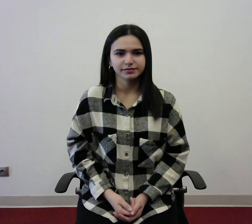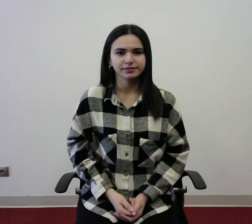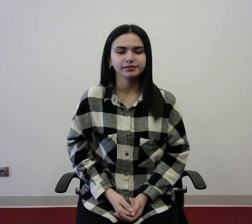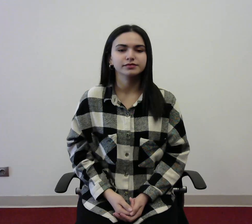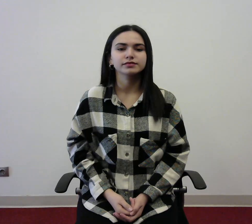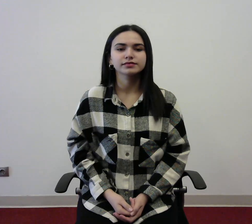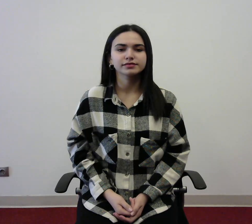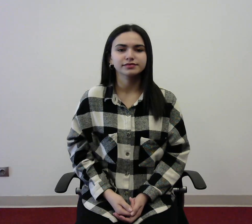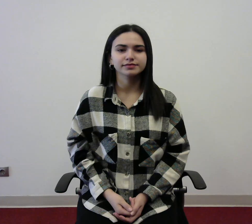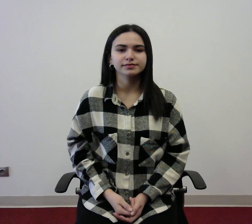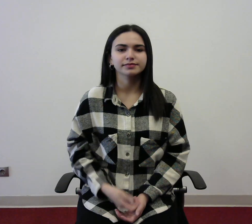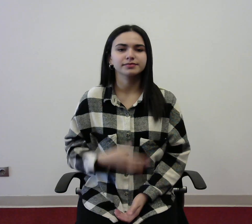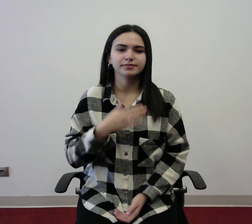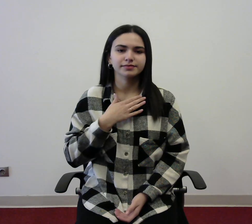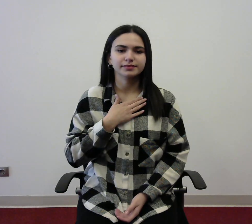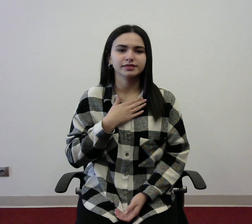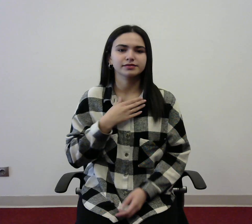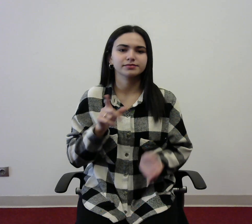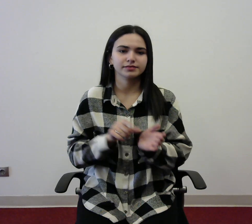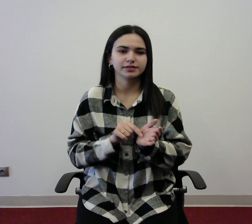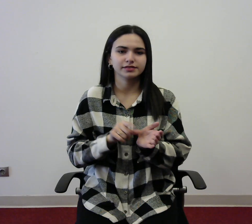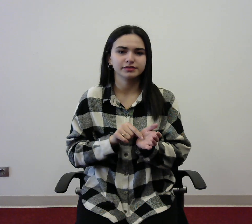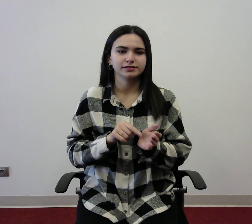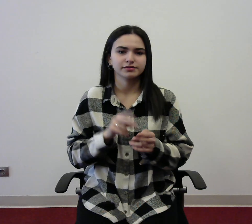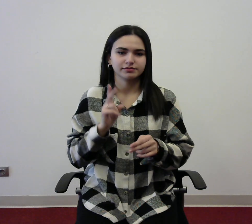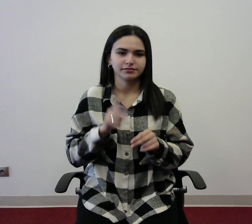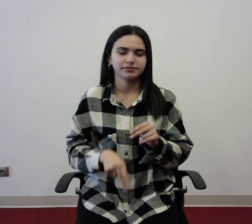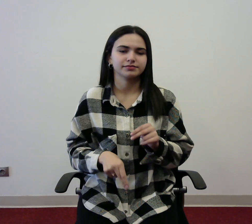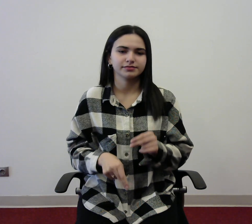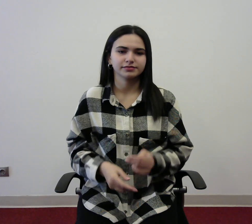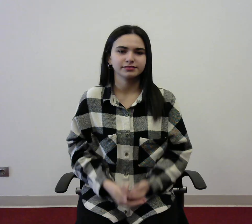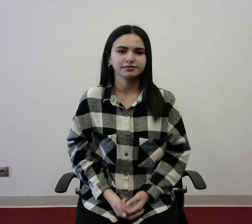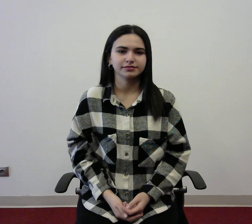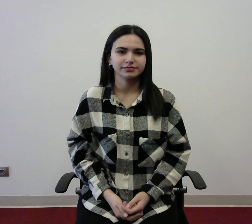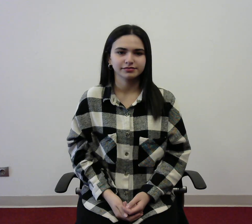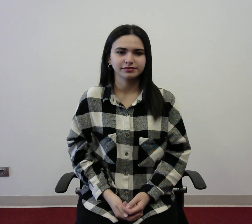Mənim pensiyamı kəsiblər